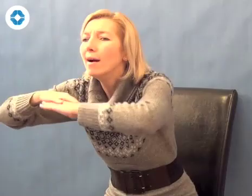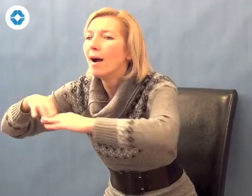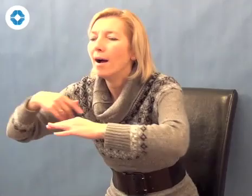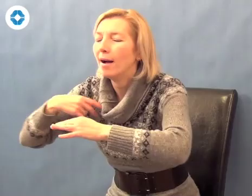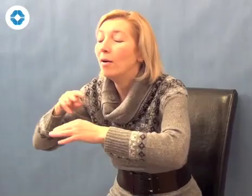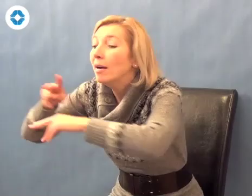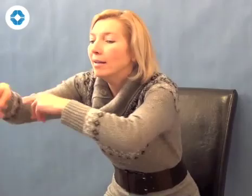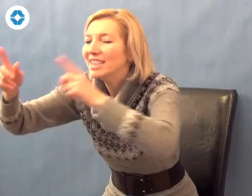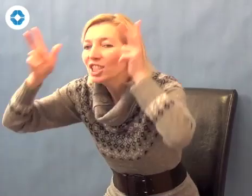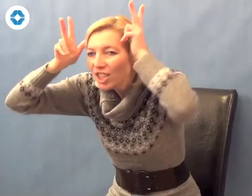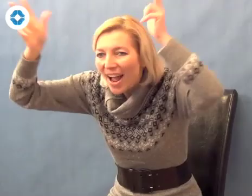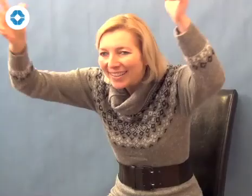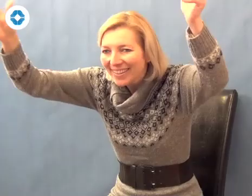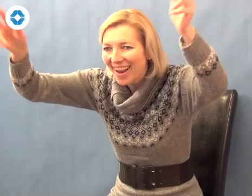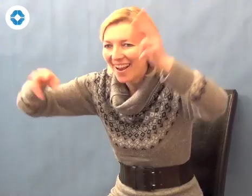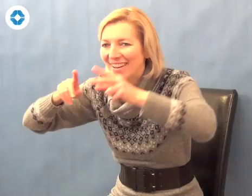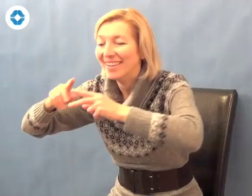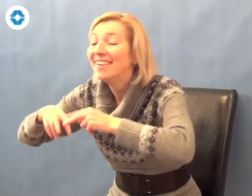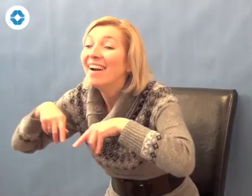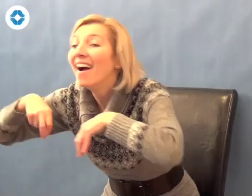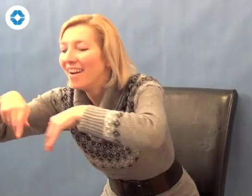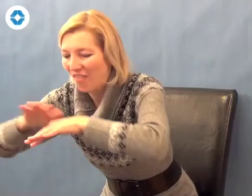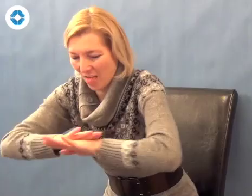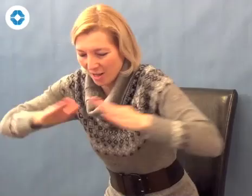Wszedł na poroże jelenia.